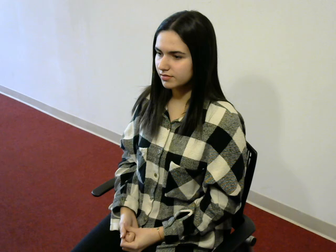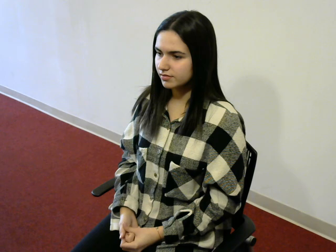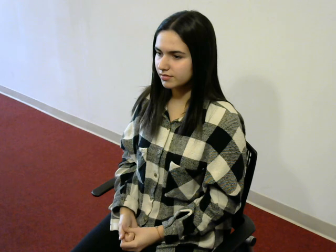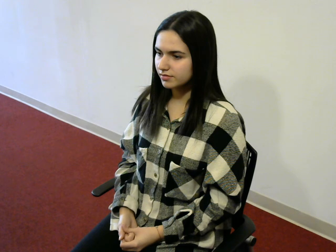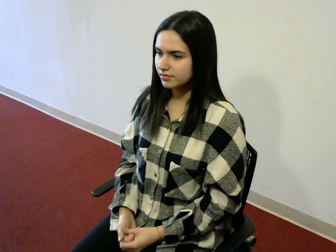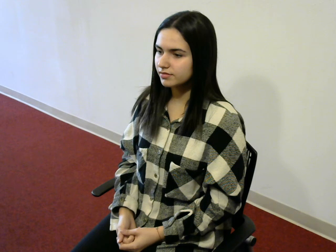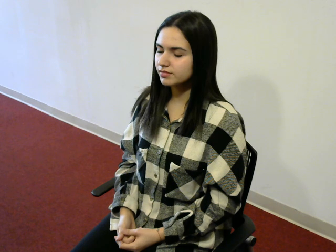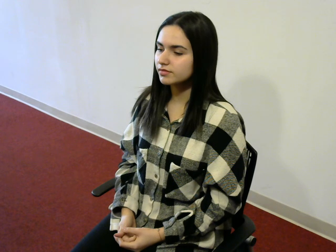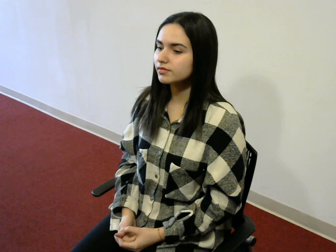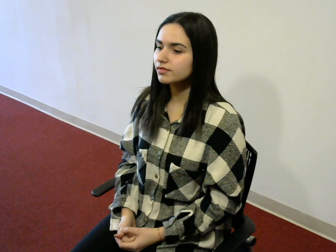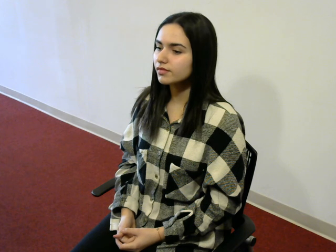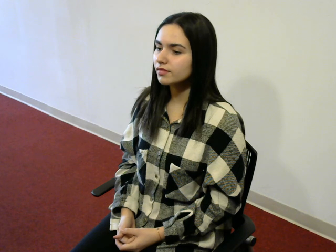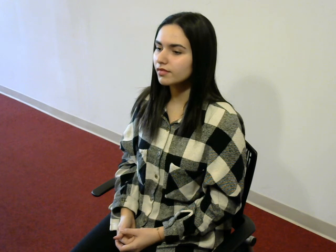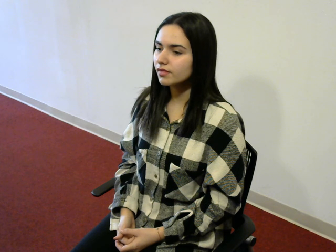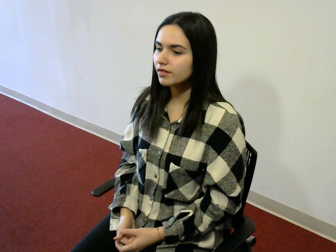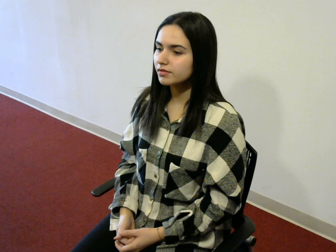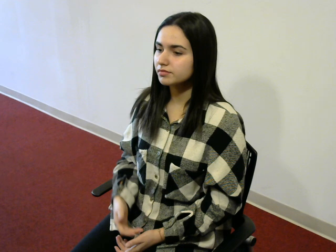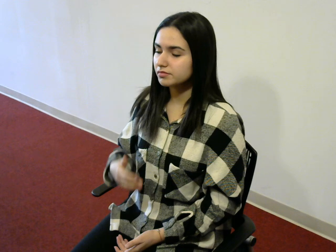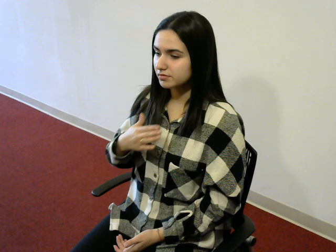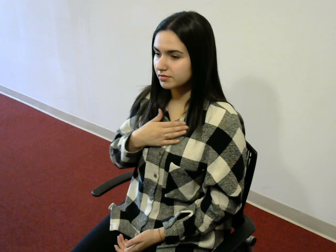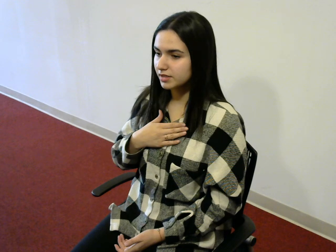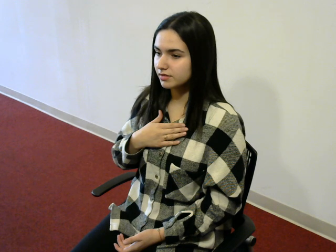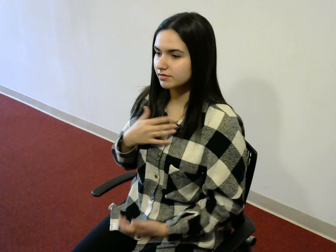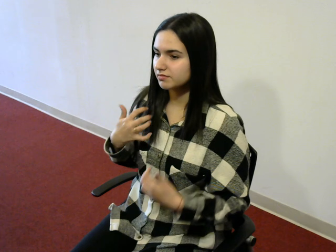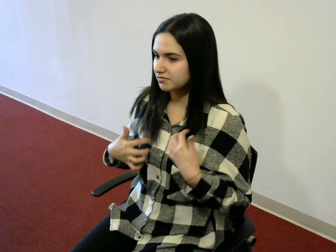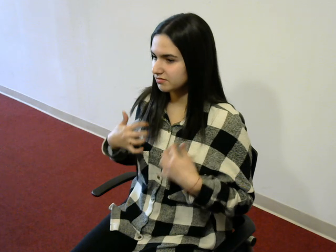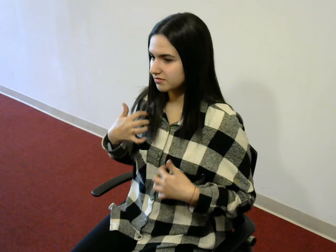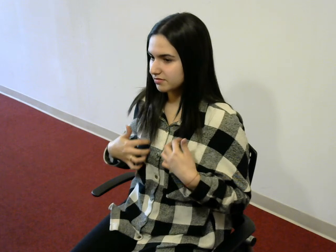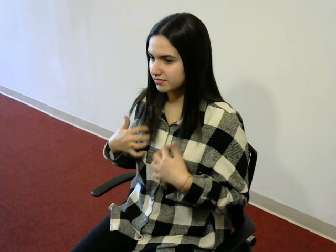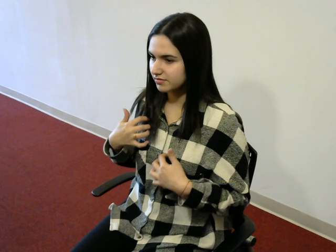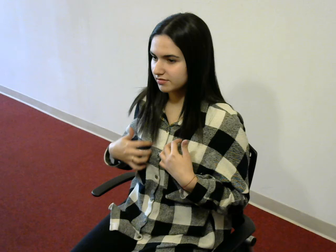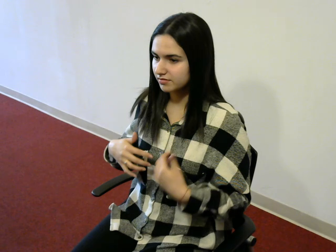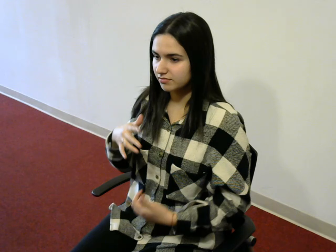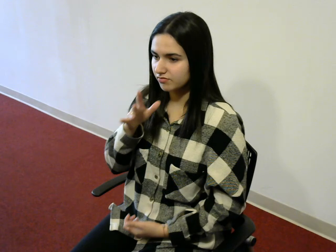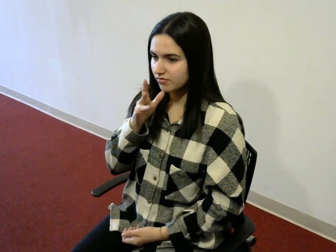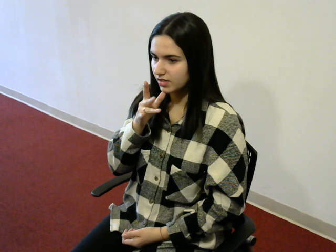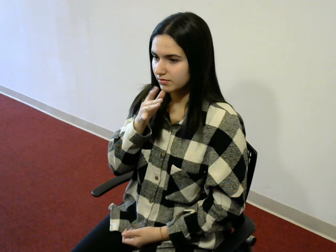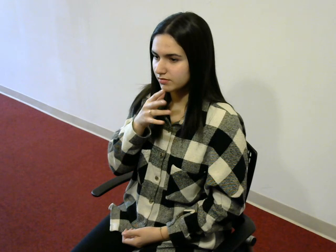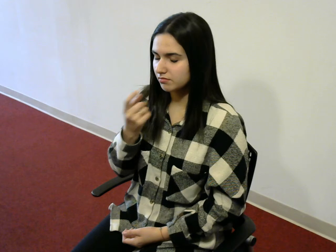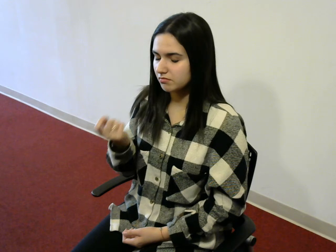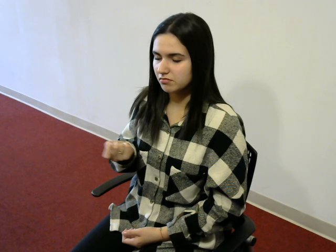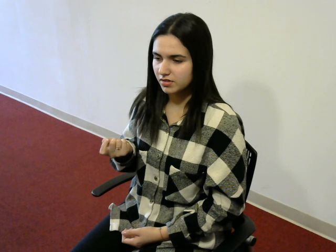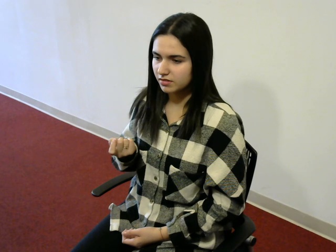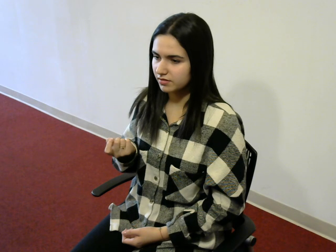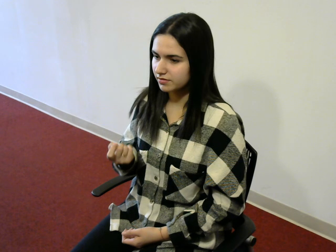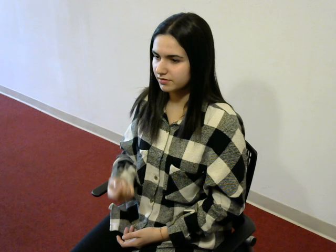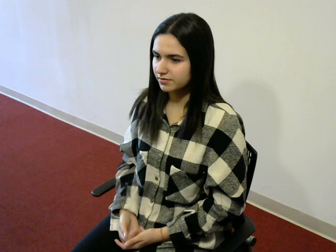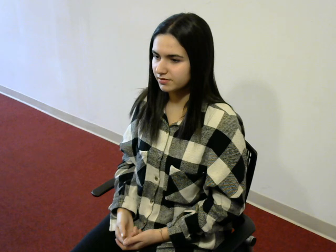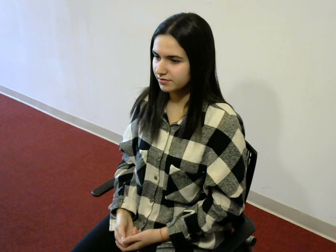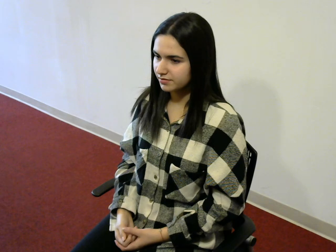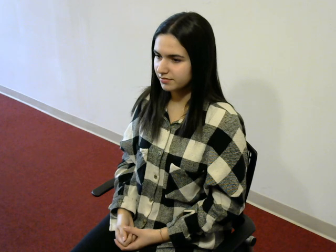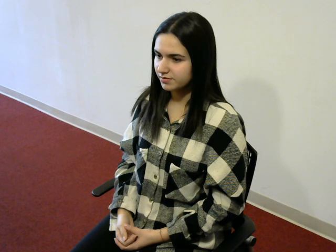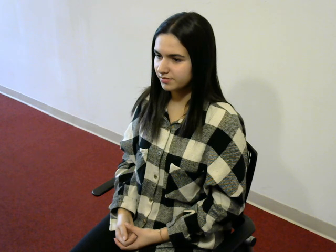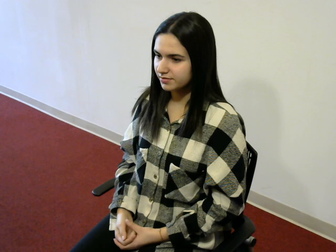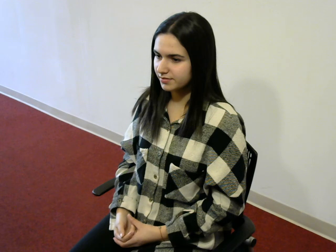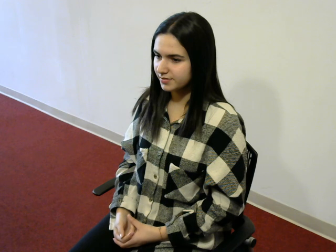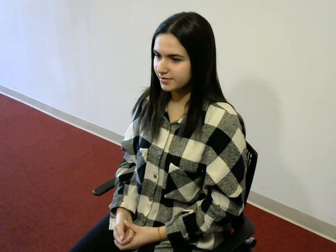Mən tələsirəm, vaxtım azdır